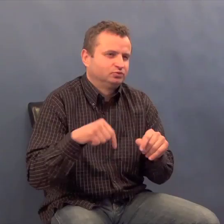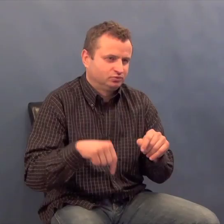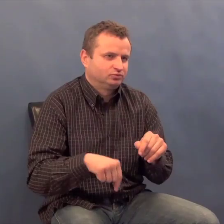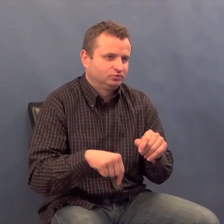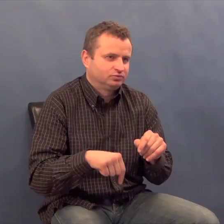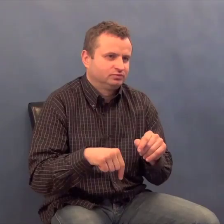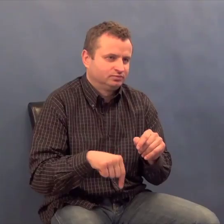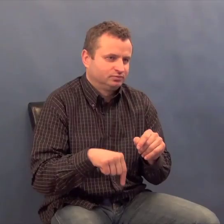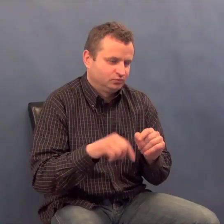Tutaj.